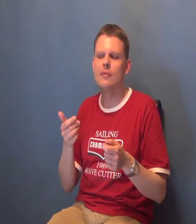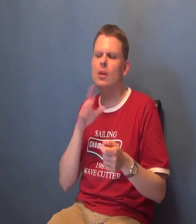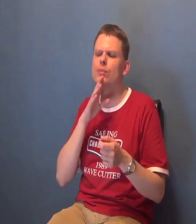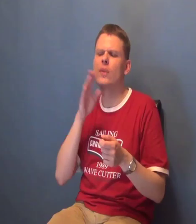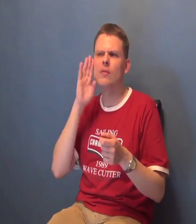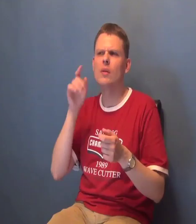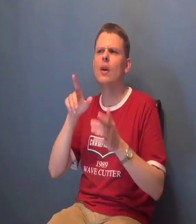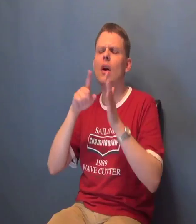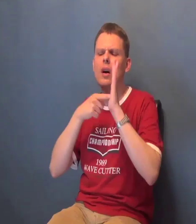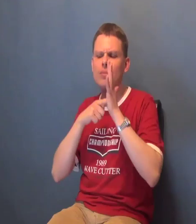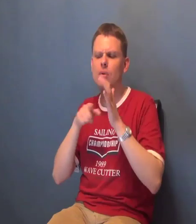Wygląda na to, że wiesz, ta wentylacja.